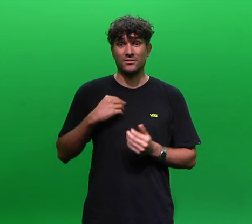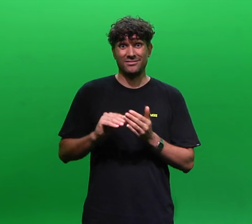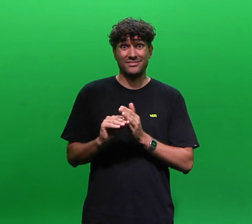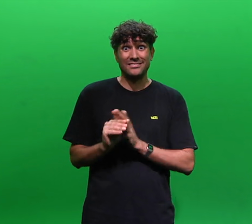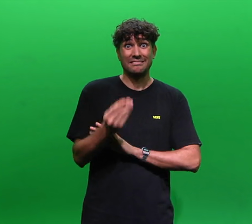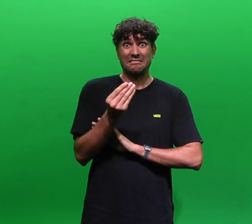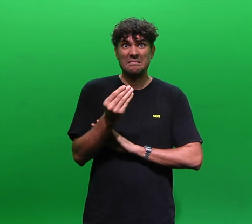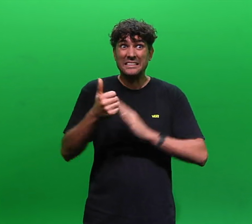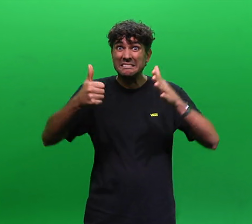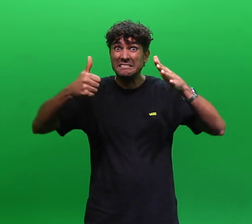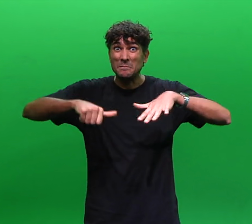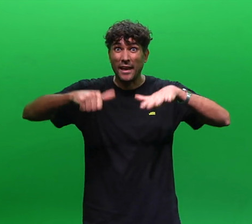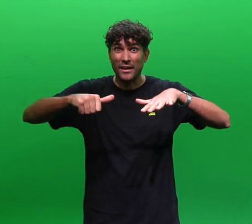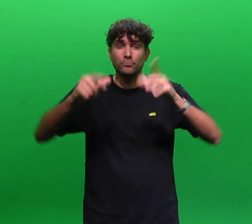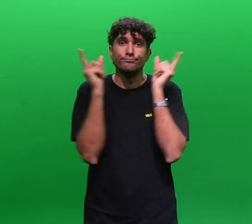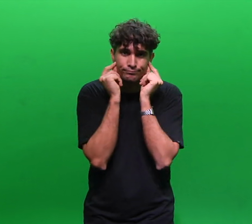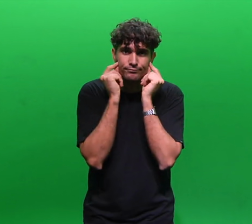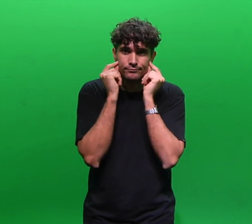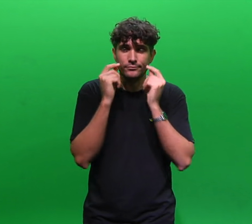Quan tenia sis mesos em vaig quedar sord.